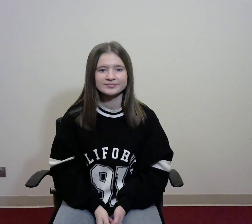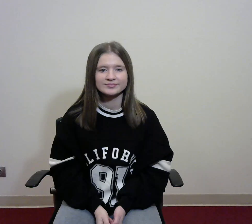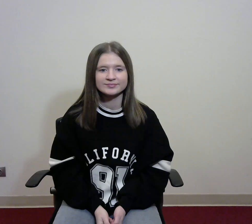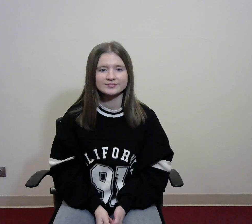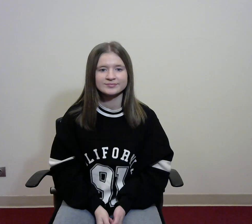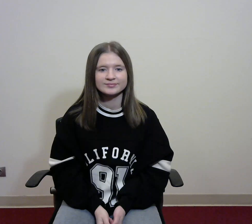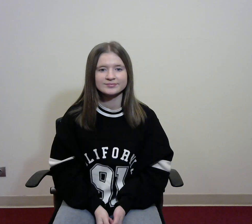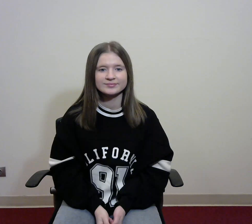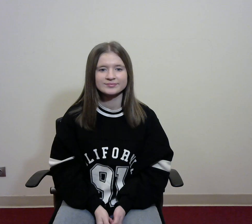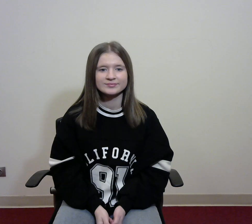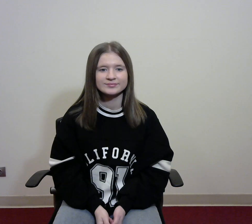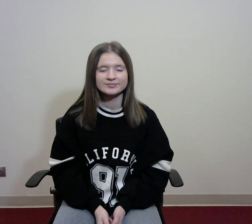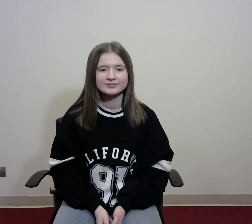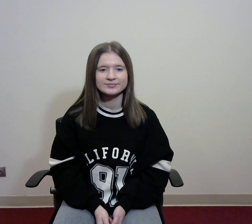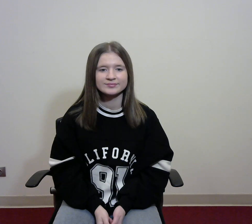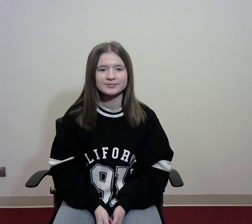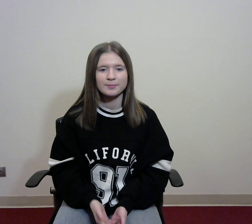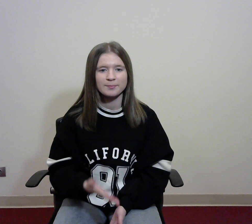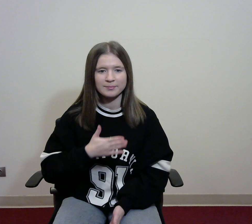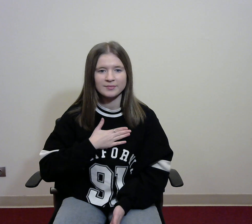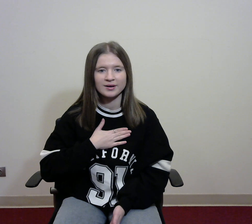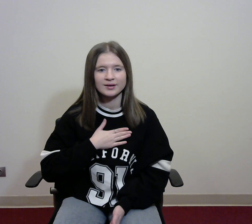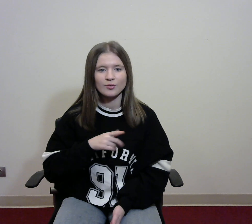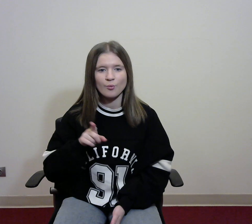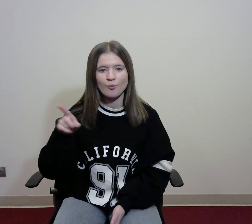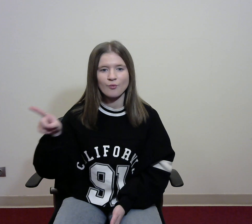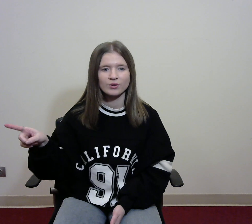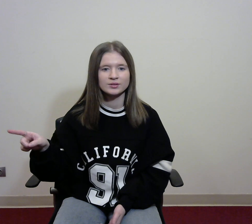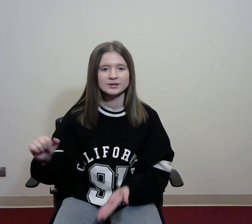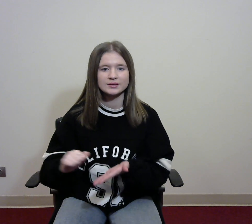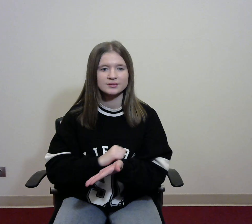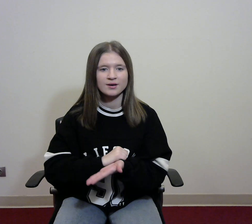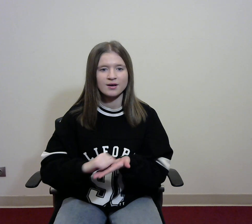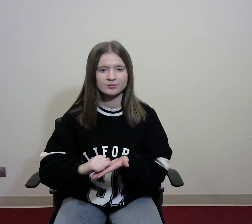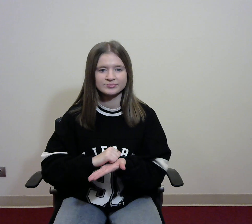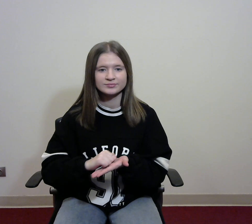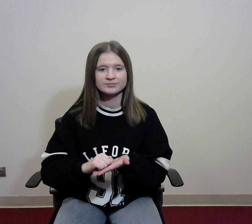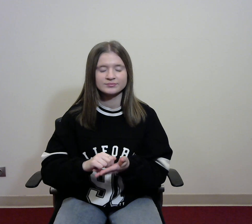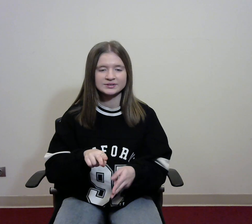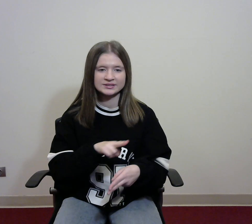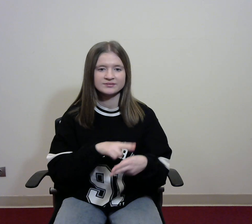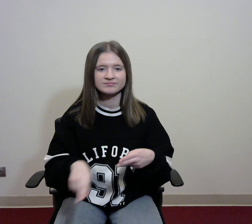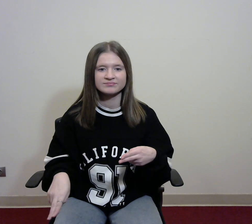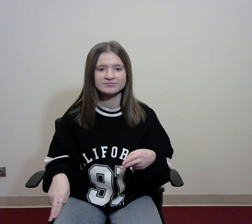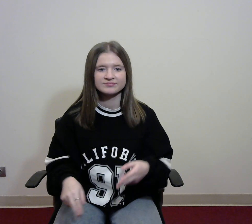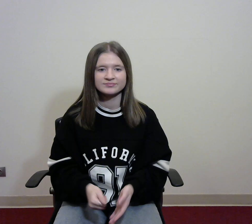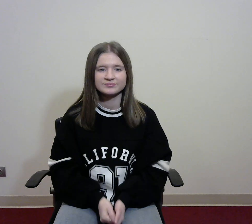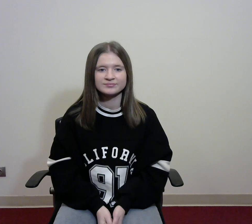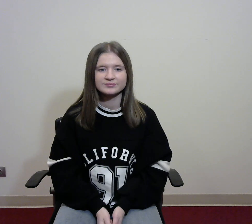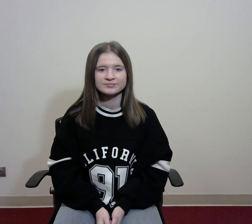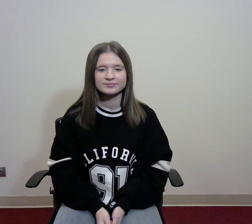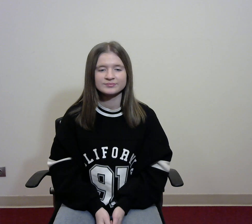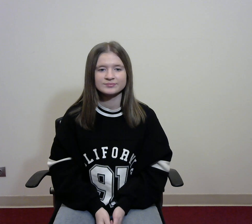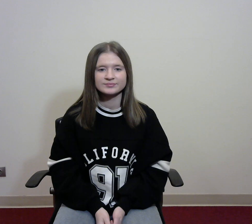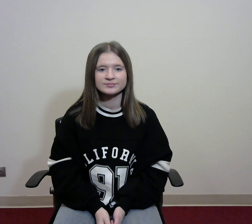Mən o sənədi itirmişdim